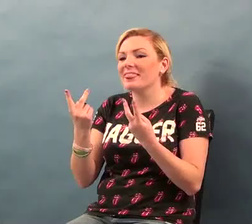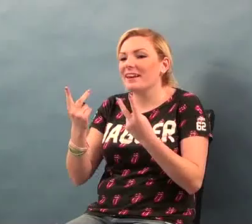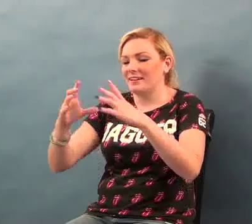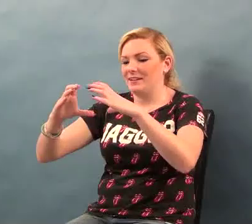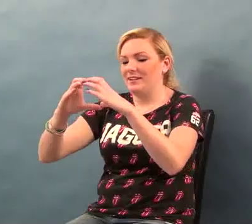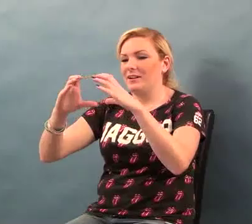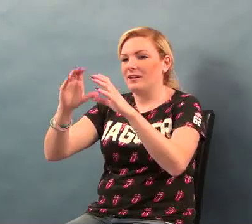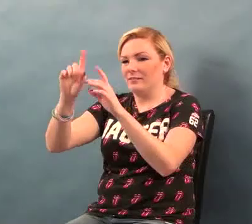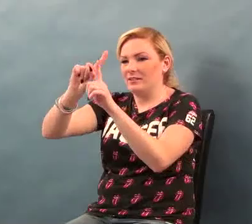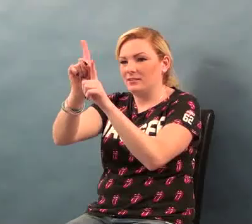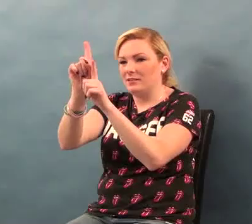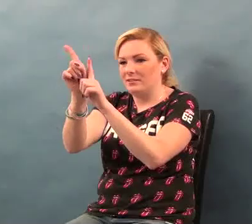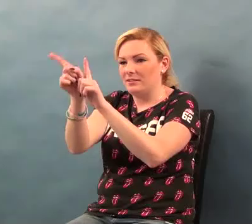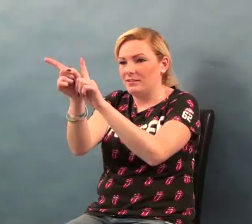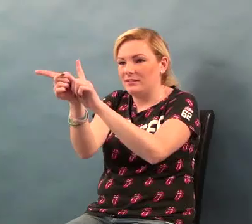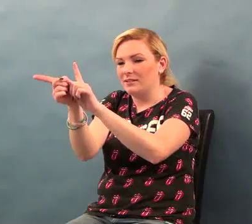To była wskazówka budzika.